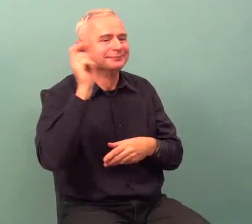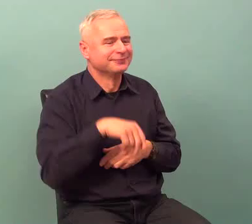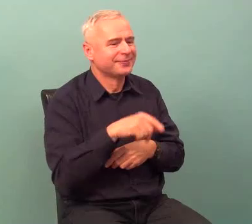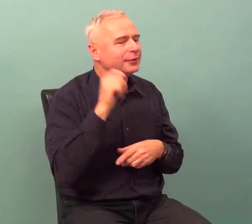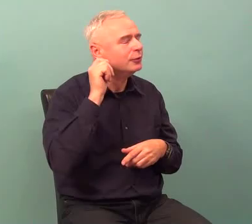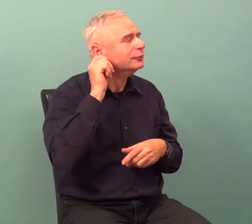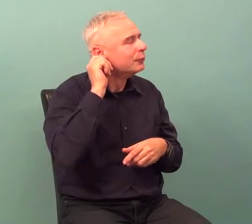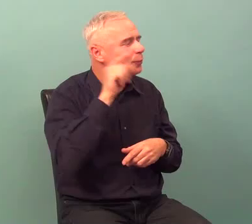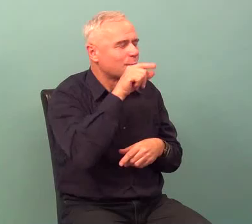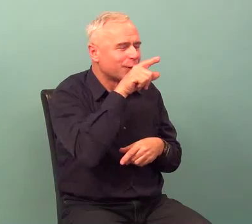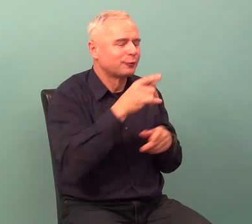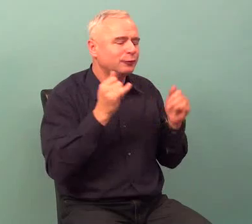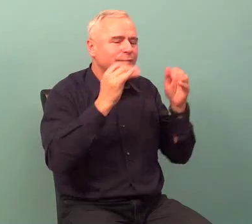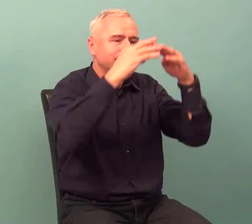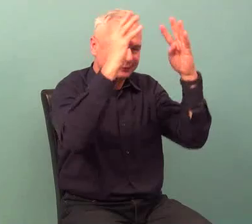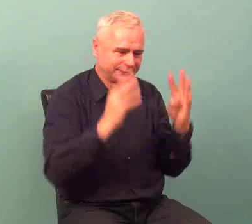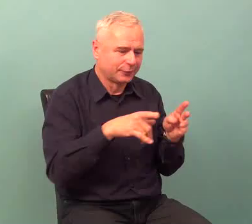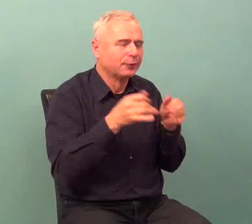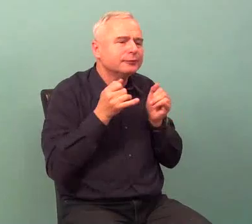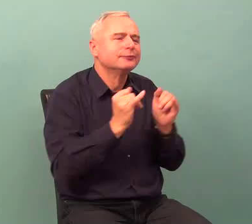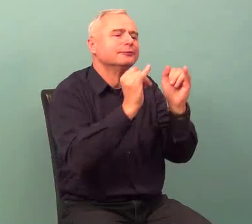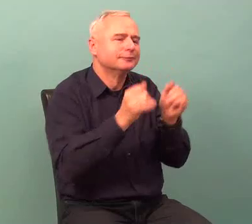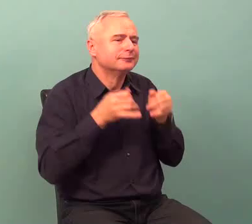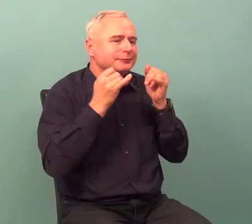Dziewczynka ptaszek huśta się na huśtawce w klatce.